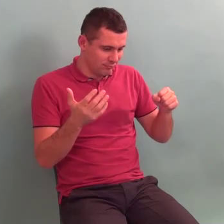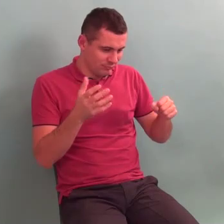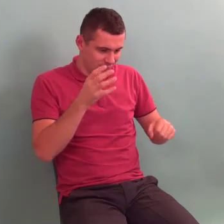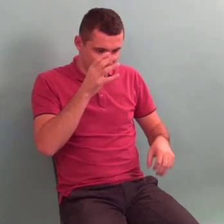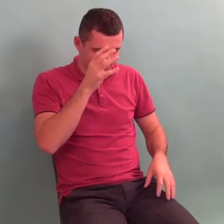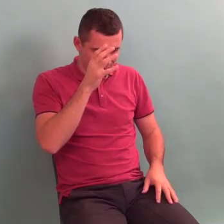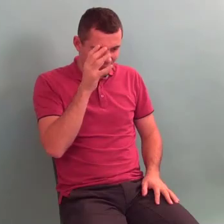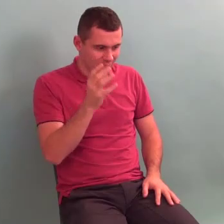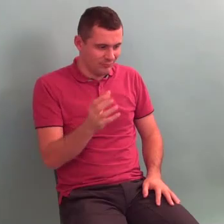Dziwne.